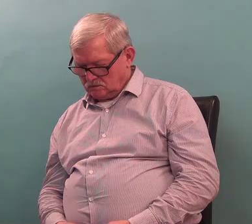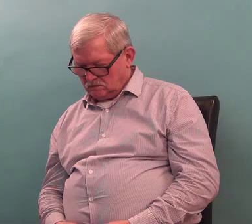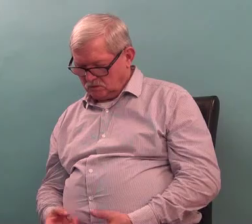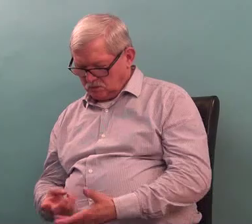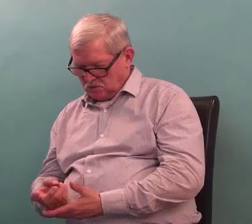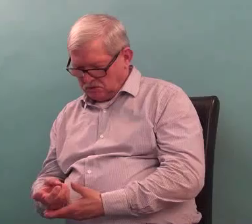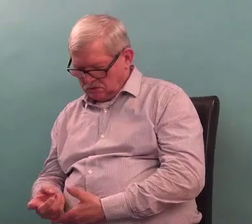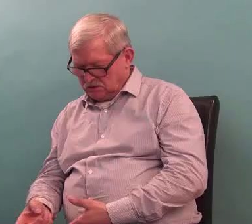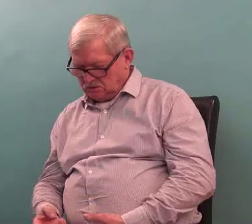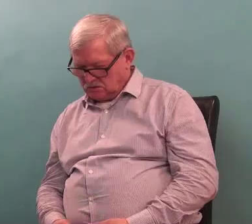Sanki.